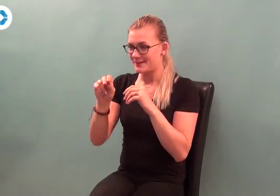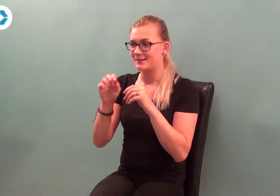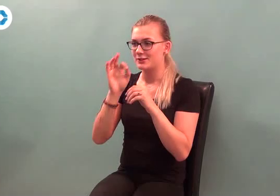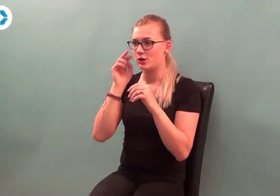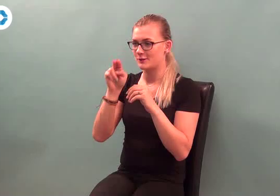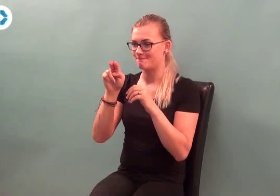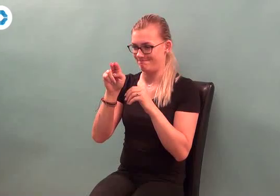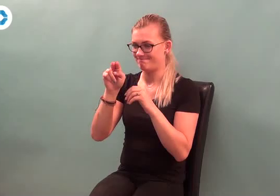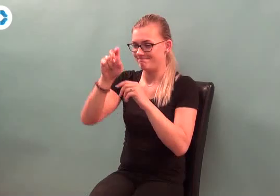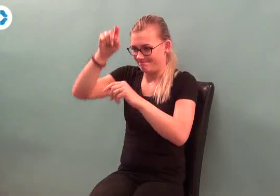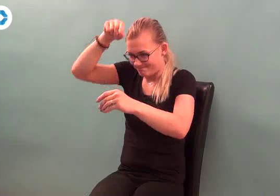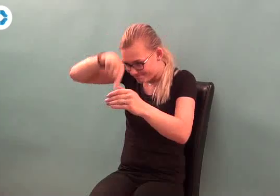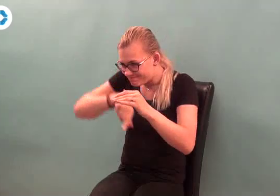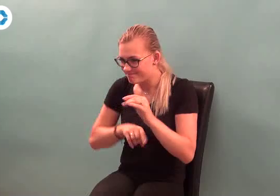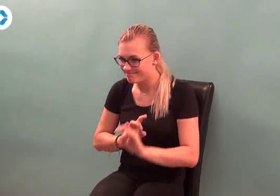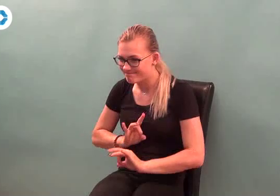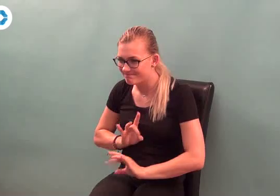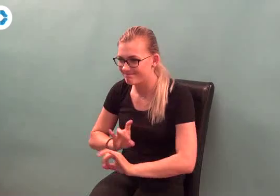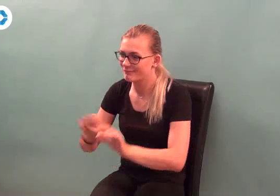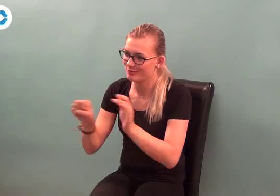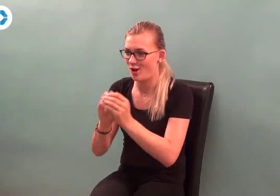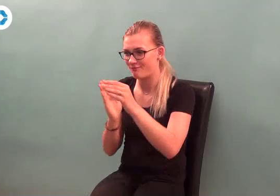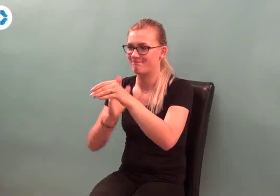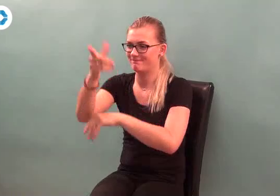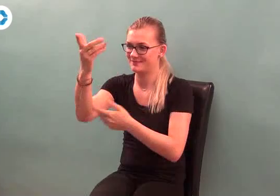Kot kiwa głową i szybko biegnie na dół, a potem do drugiego budynku.